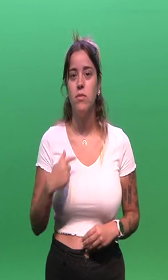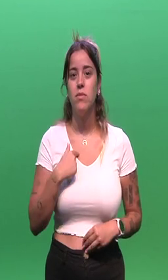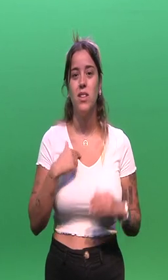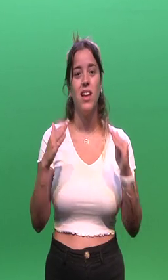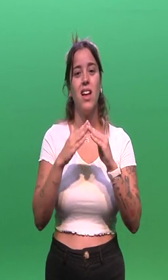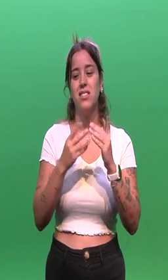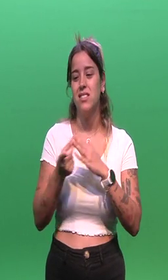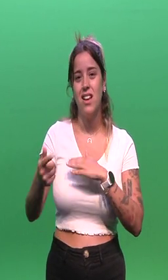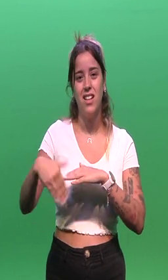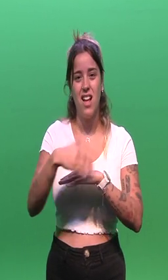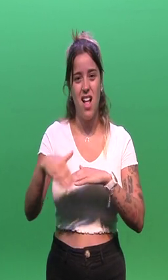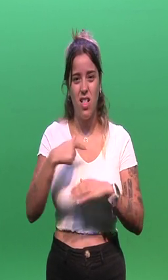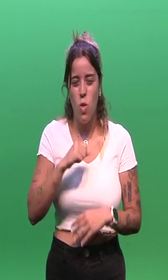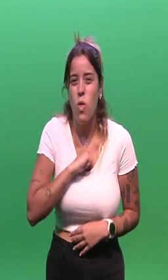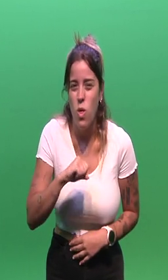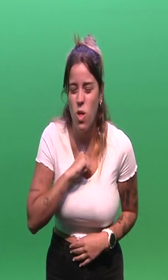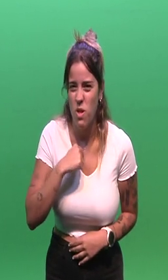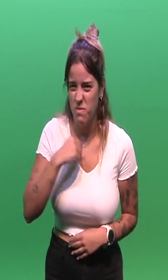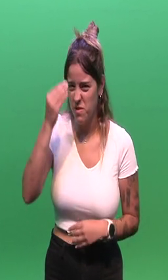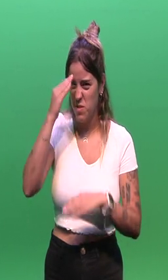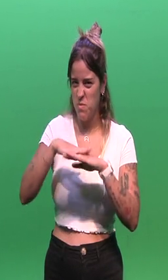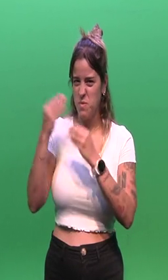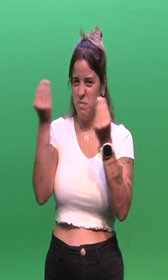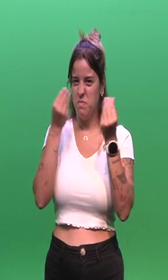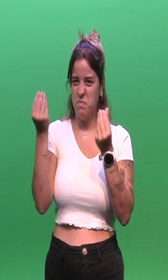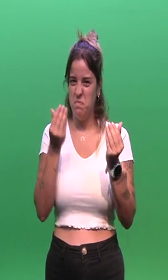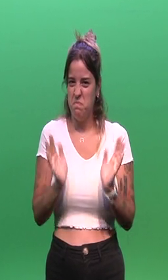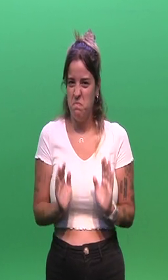Quan surto de casa al carrer, em poso a tossir. Crec que pot ser per l'ambient, no ho sé.